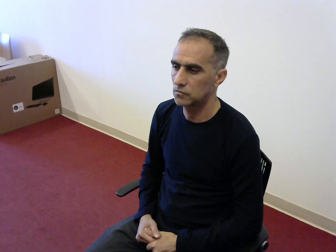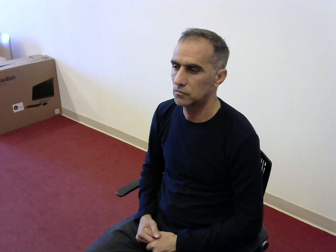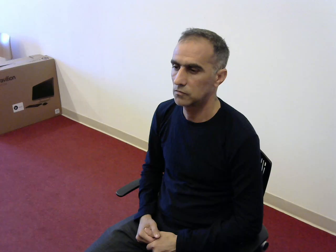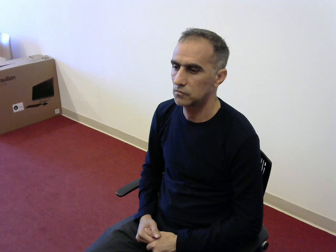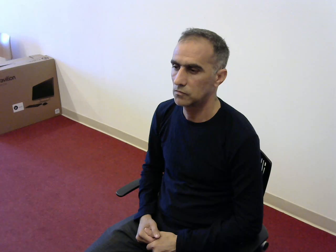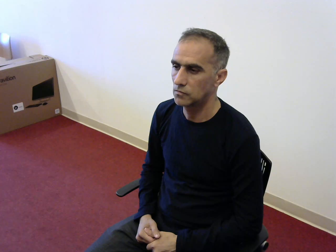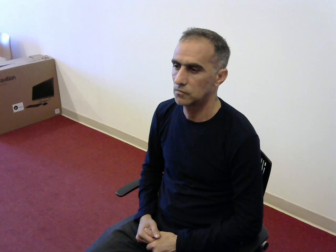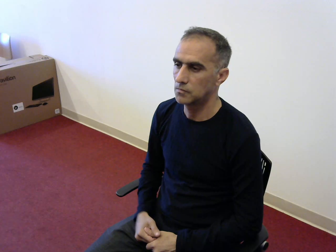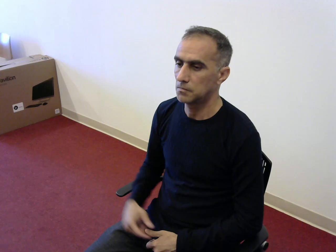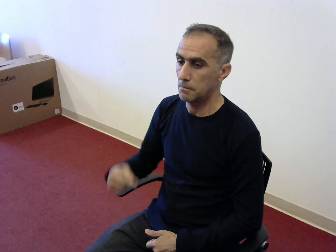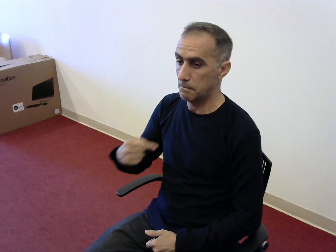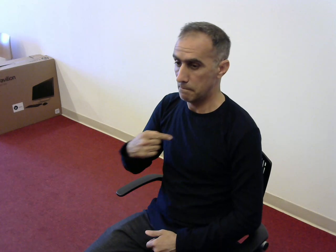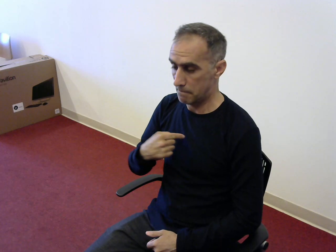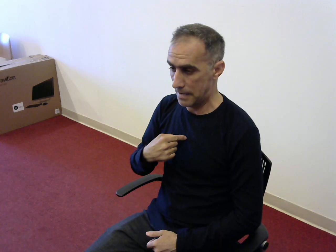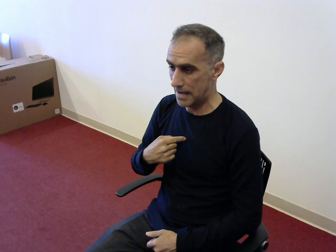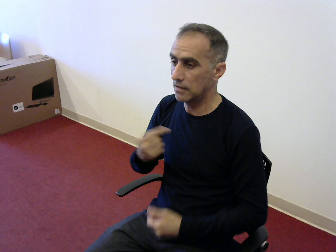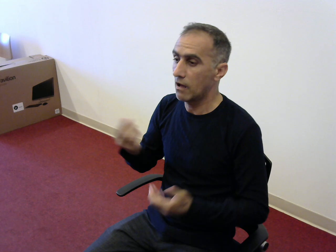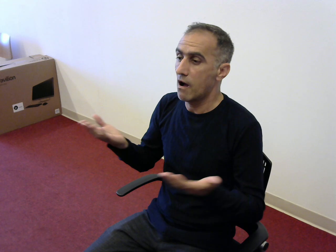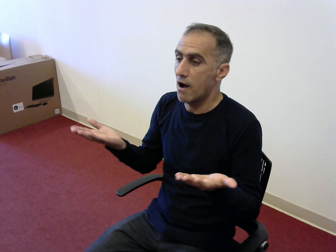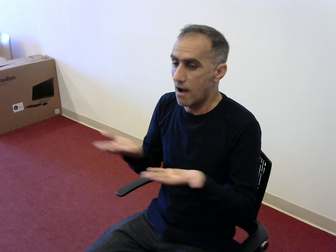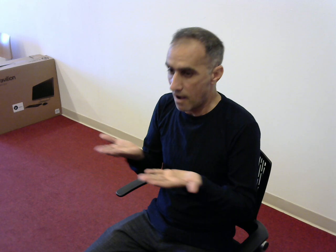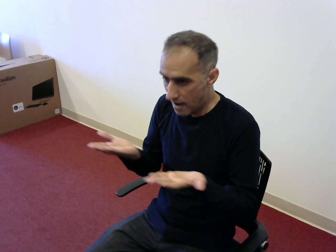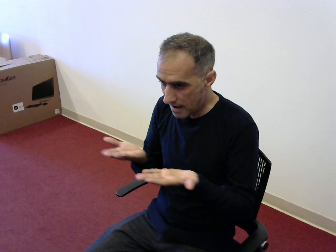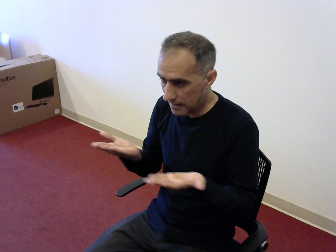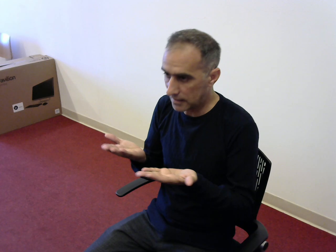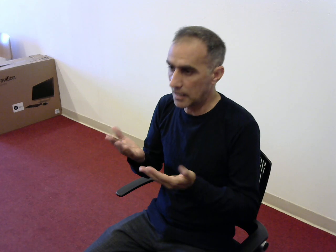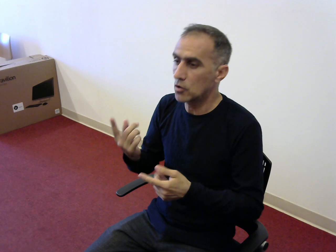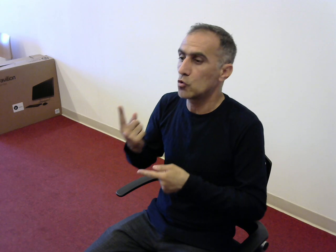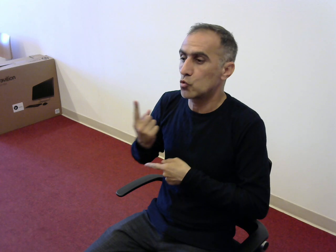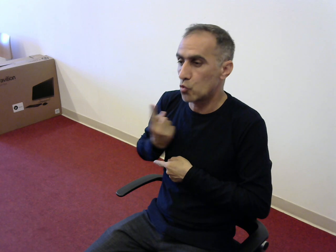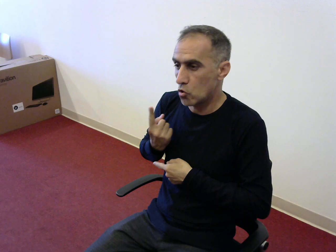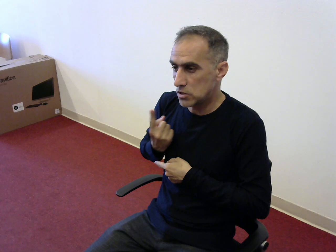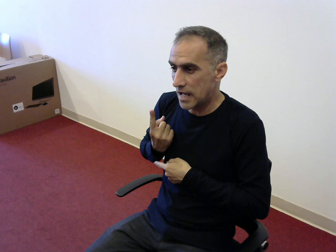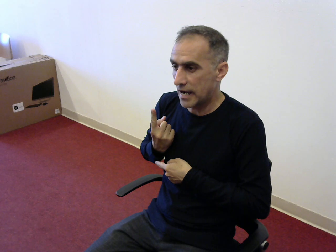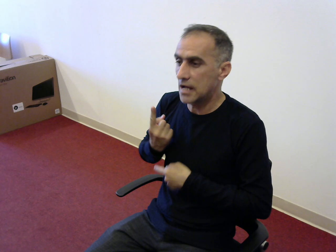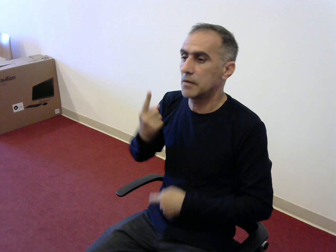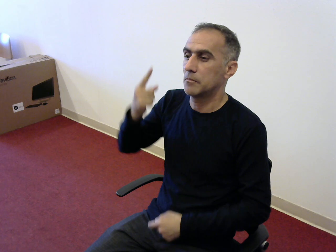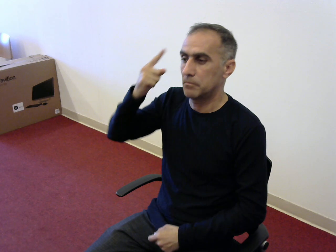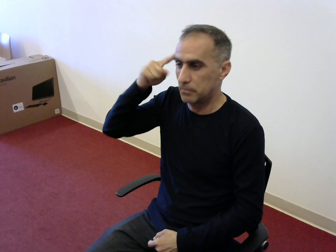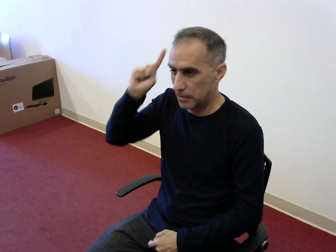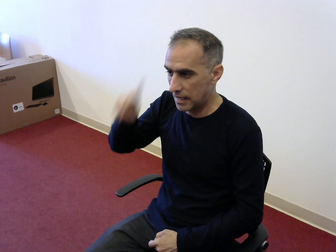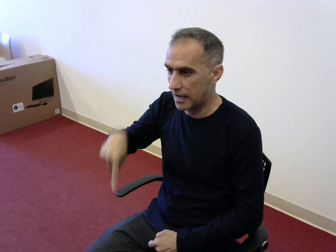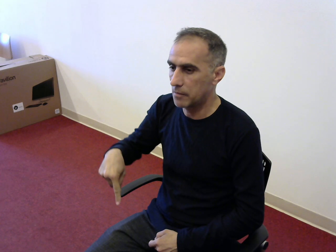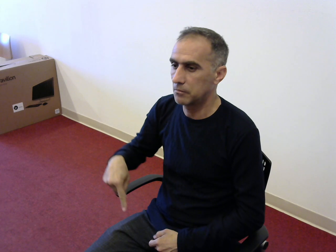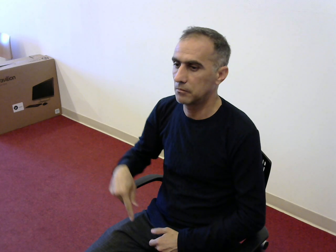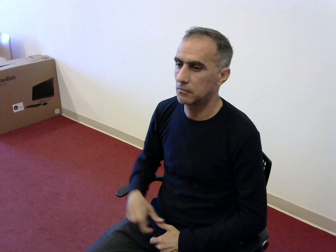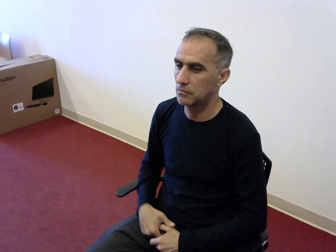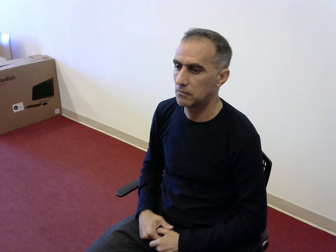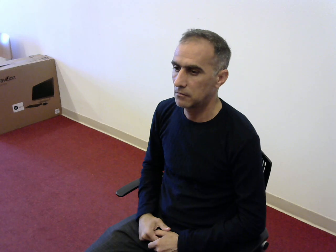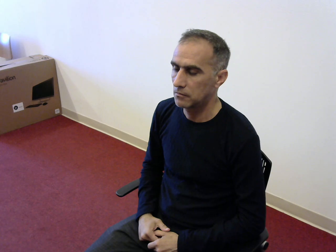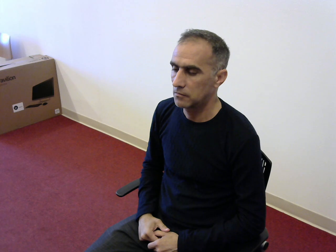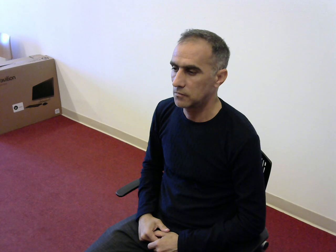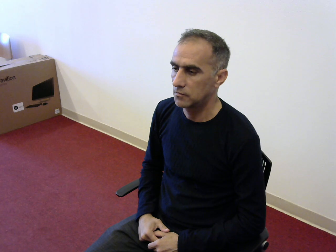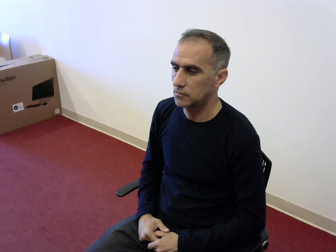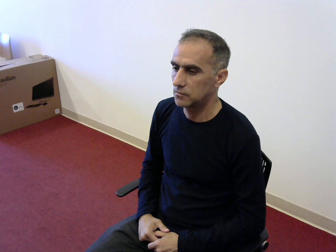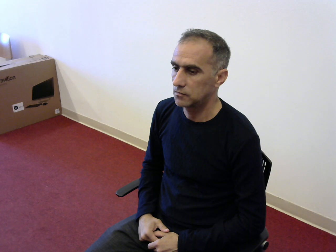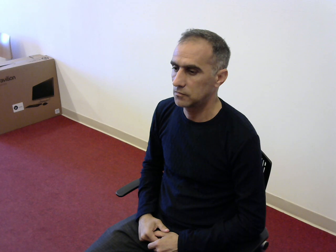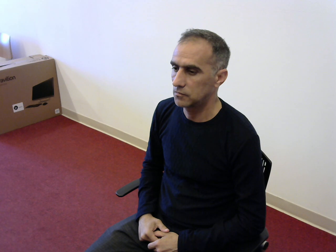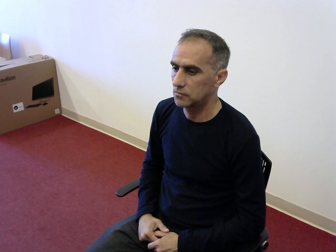Mən harda gözləyə bilərəm?